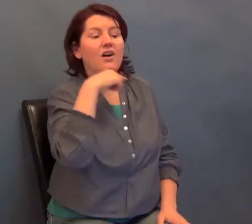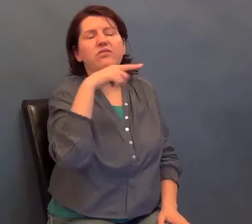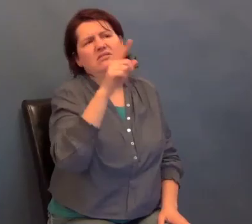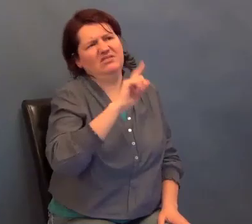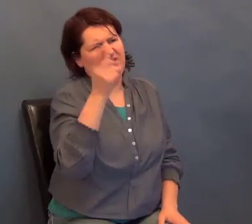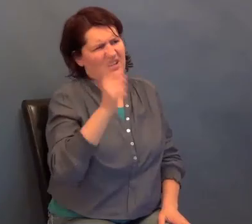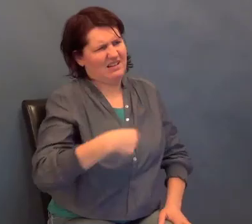Okrągły na czerwono to zakaz.